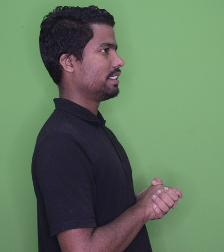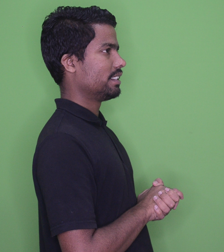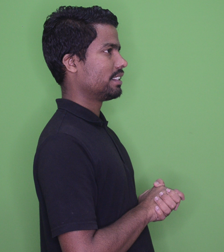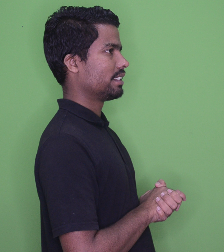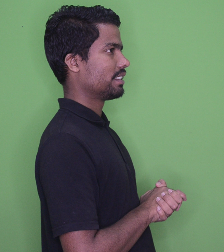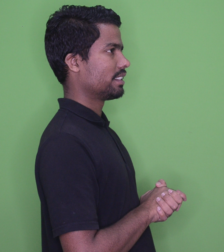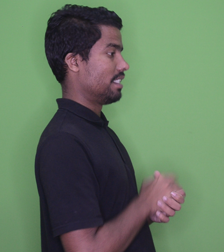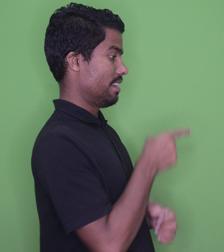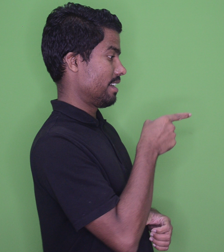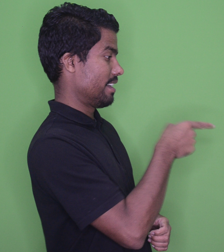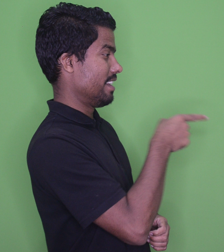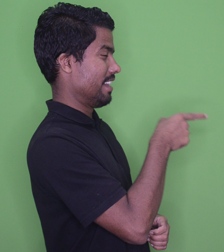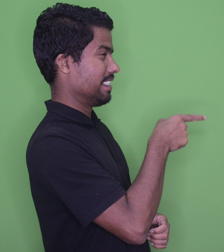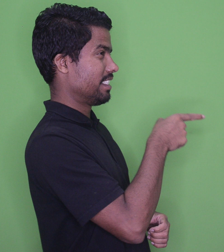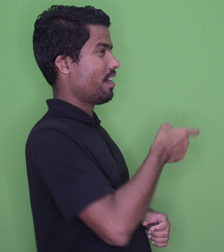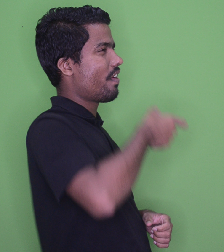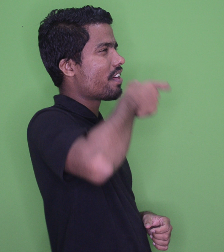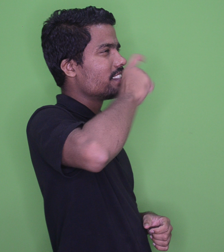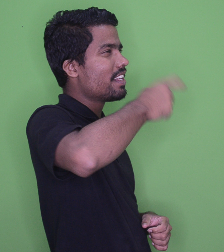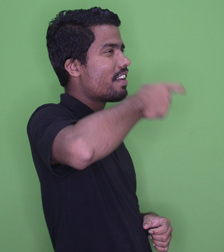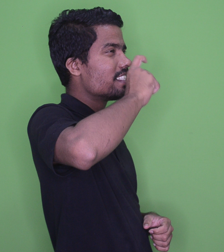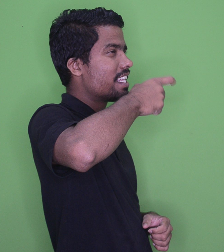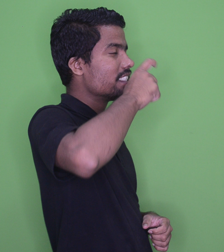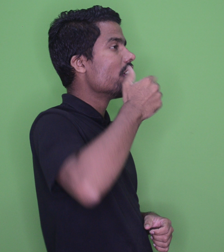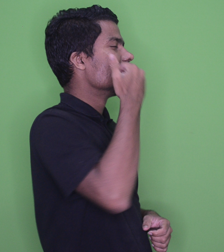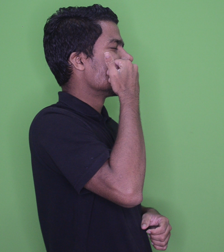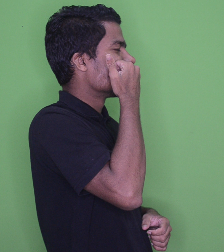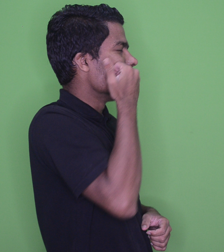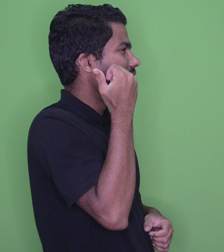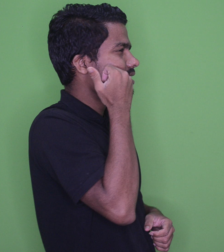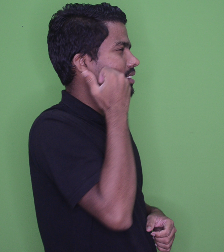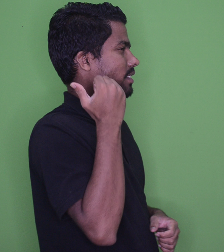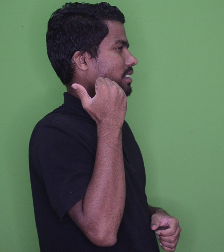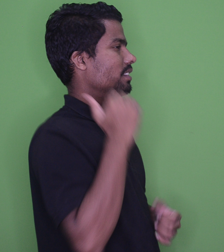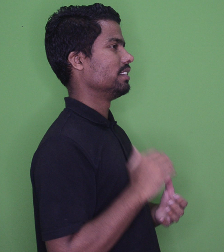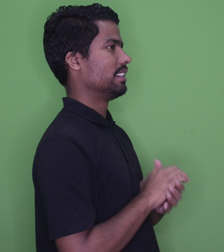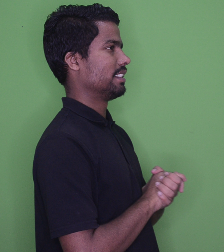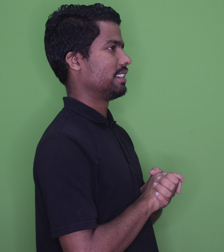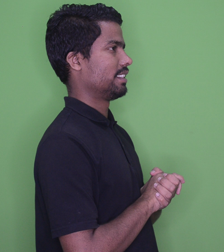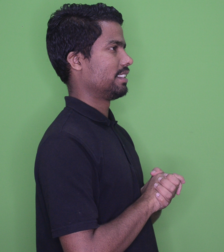it is cold coffee